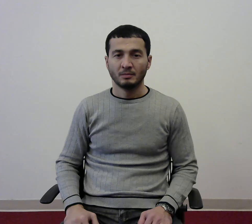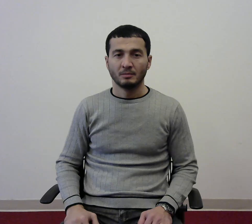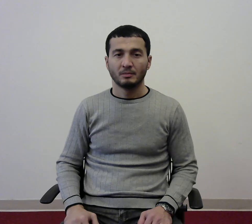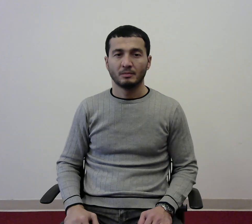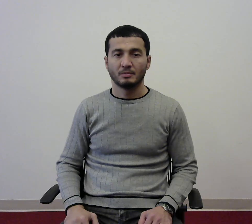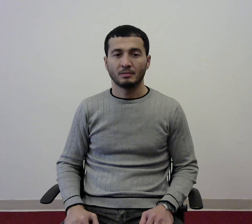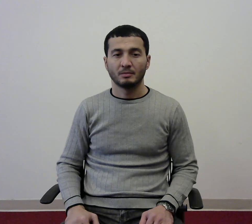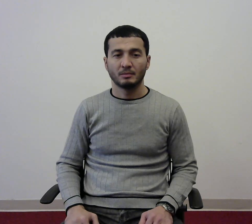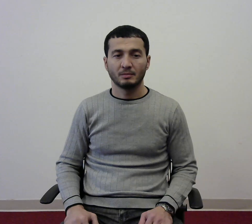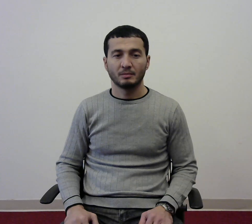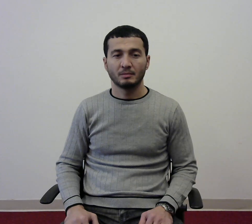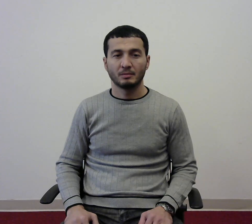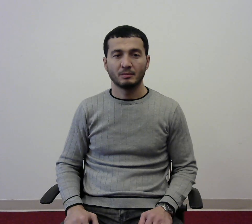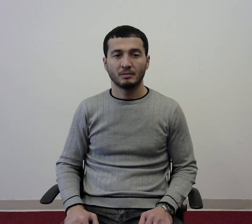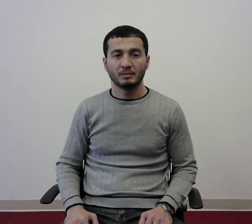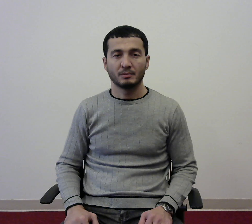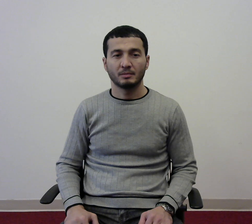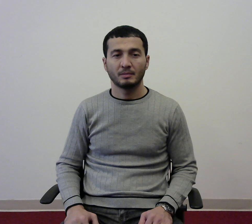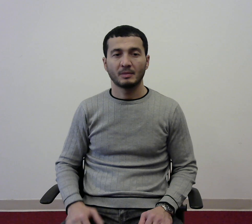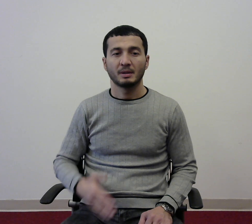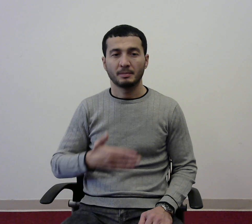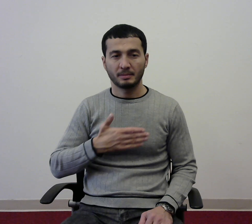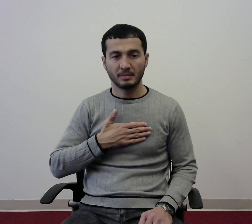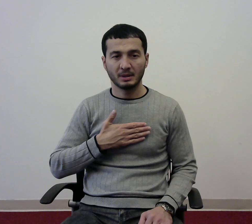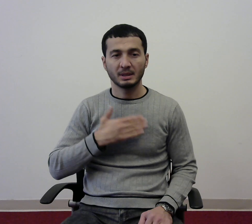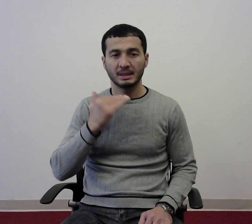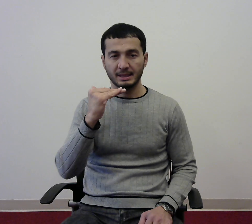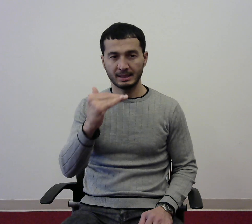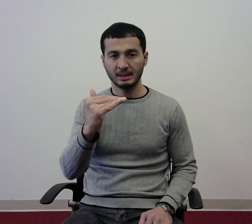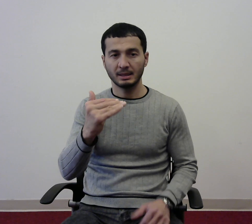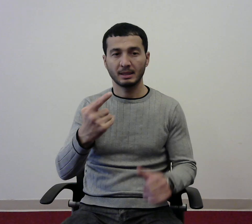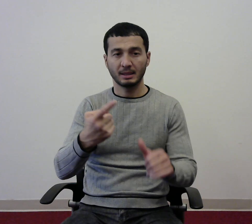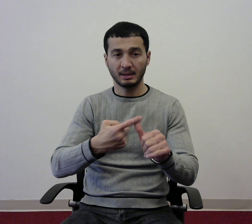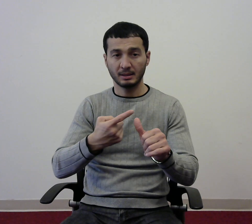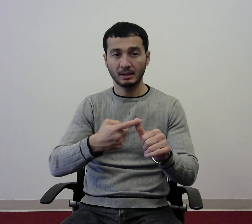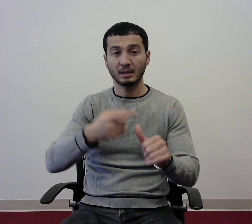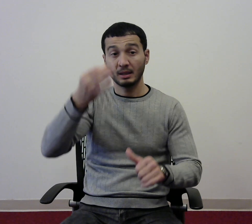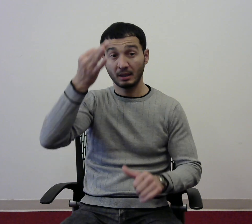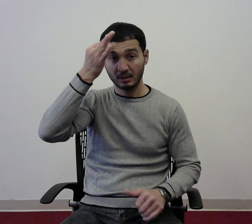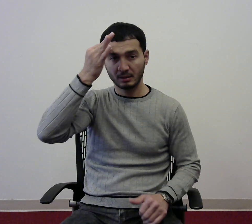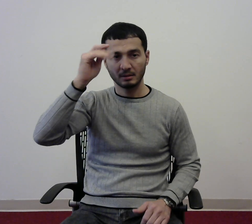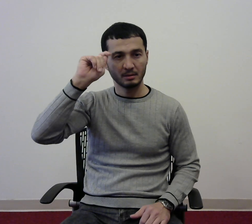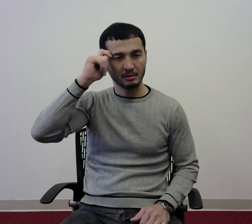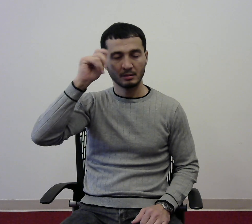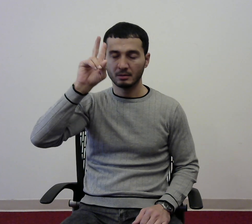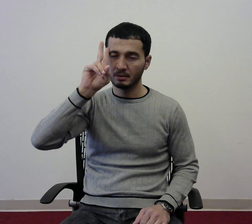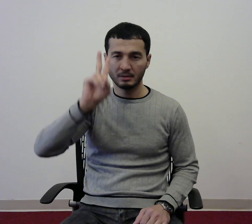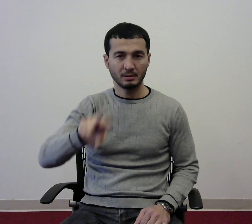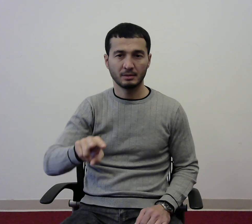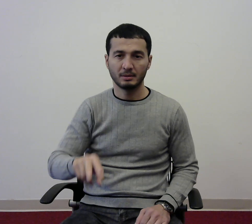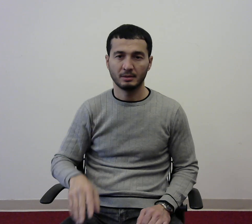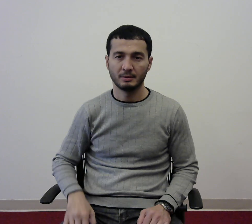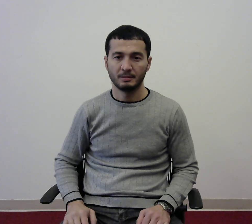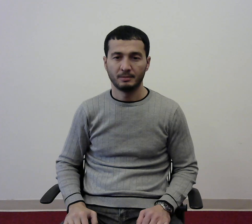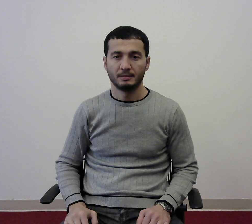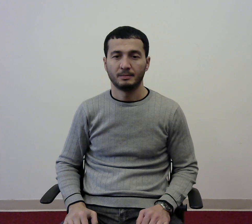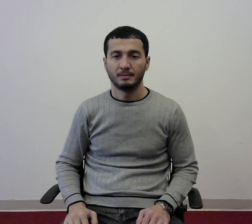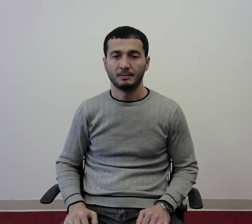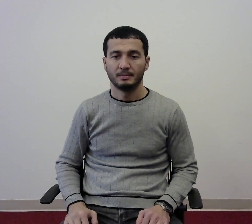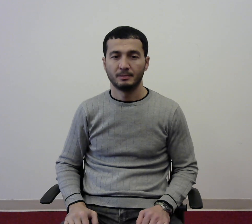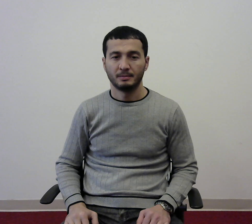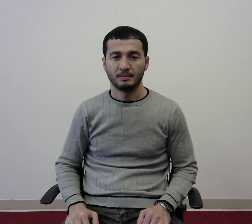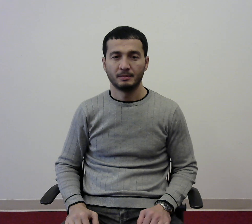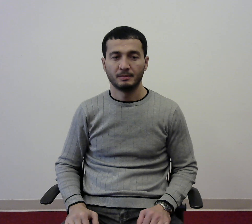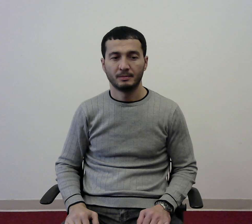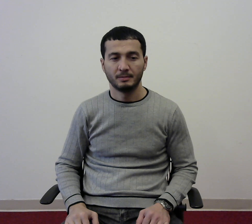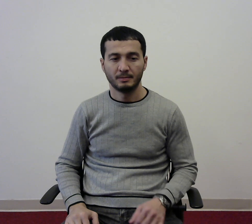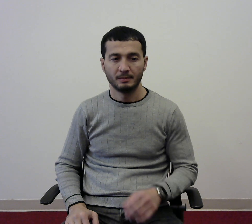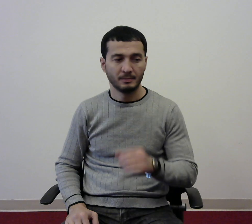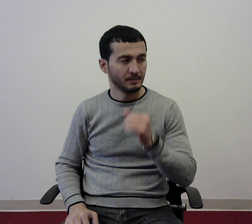Mən sənin adını yadımda saxlaya bilmirəm